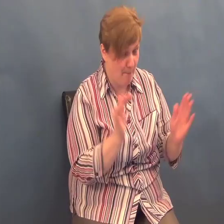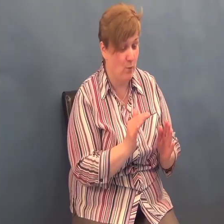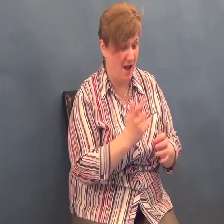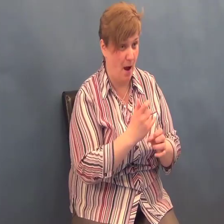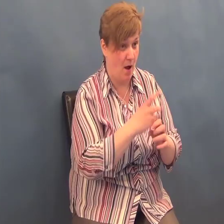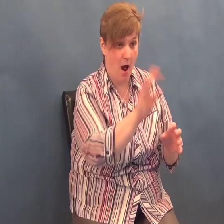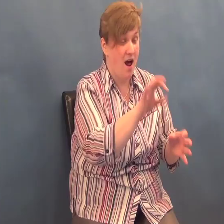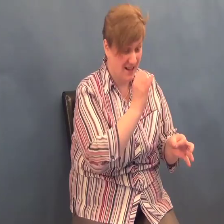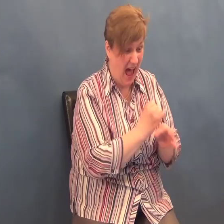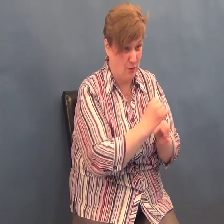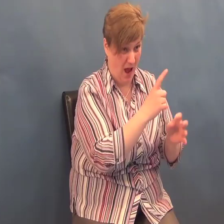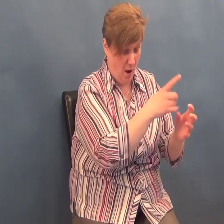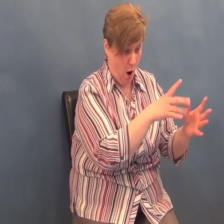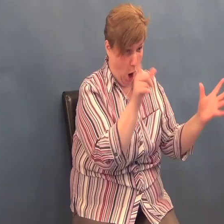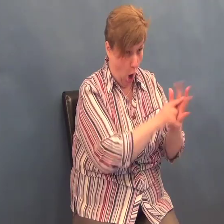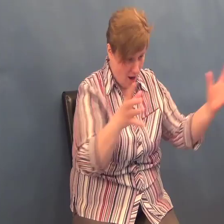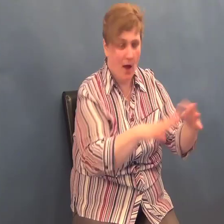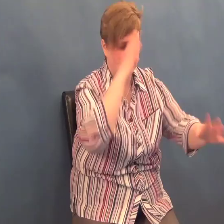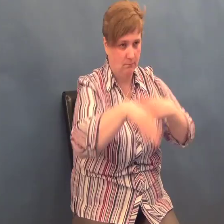Lepiej pomału, nie wszystko na raz, bo tak to jest bałagan.